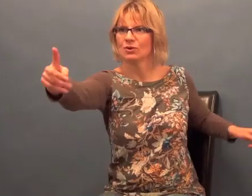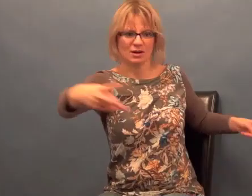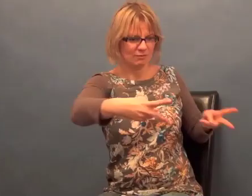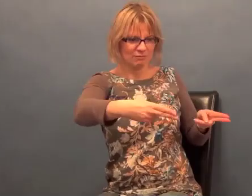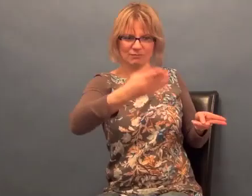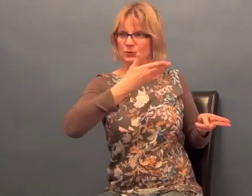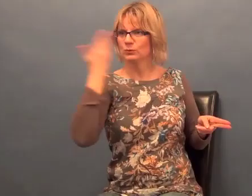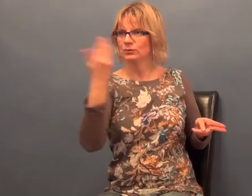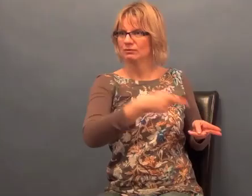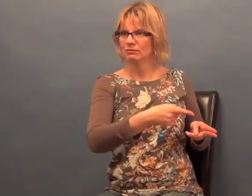Dalej płot jest w całości, tylko tutaj brakuje kawałka.